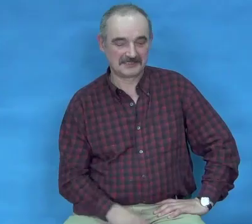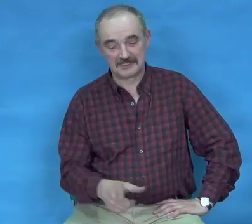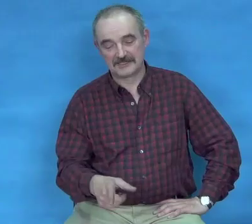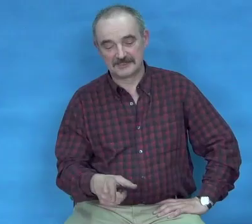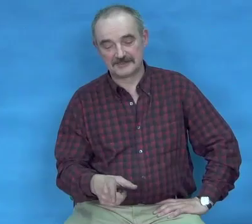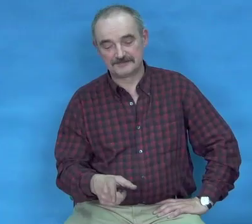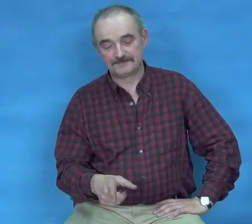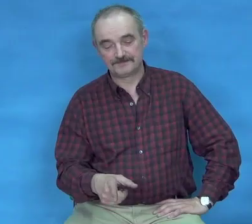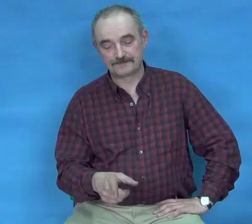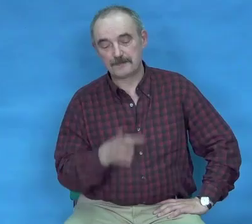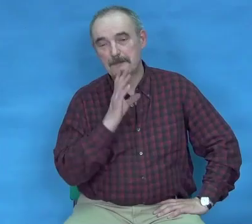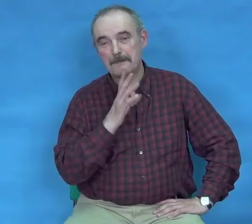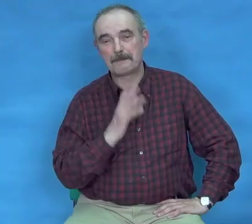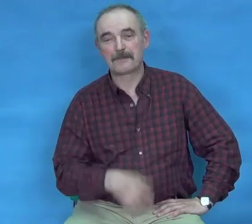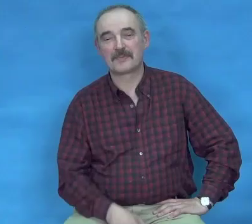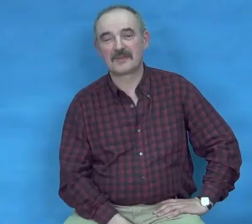To chyba...